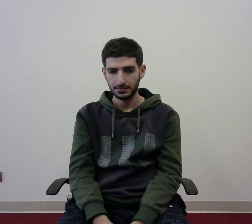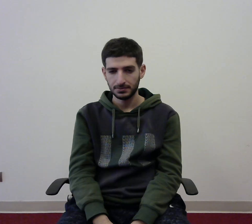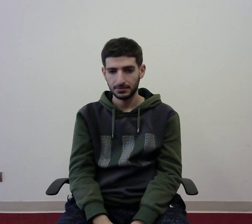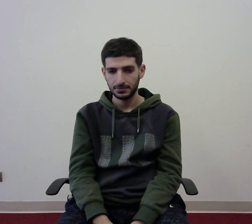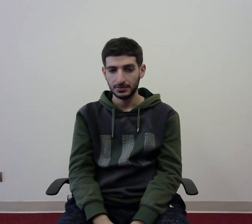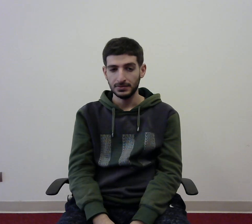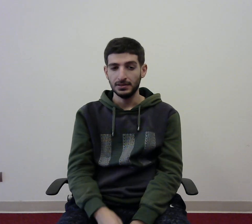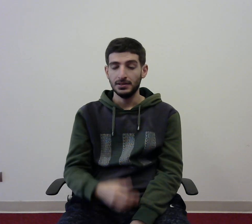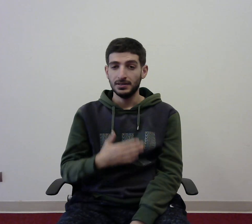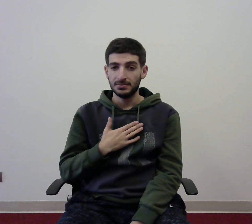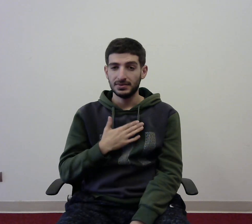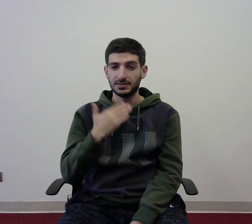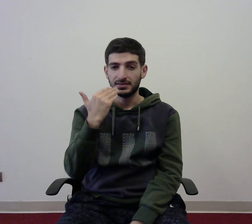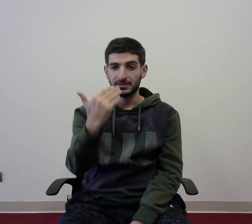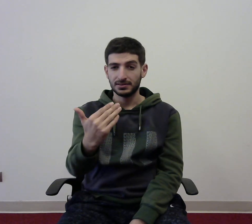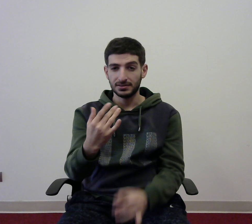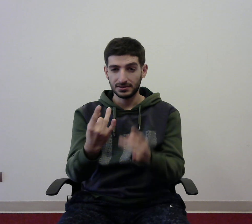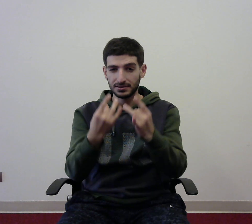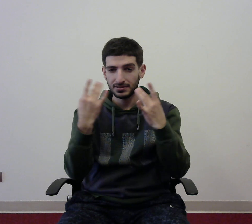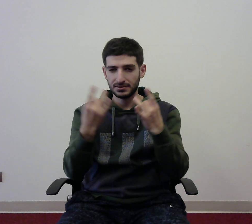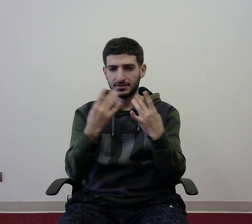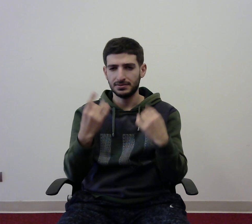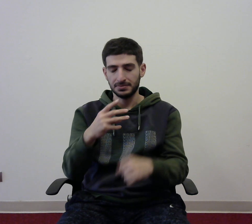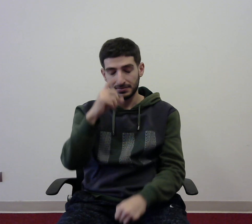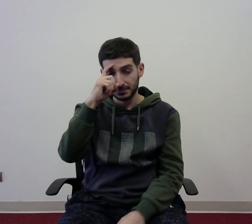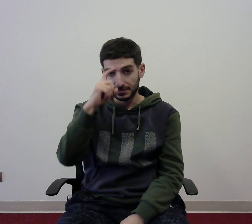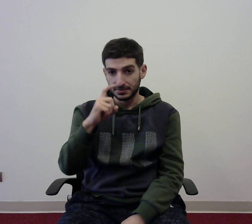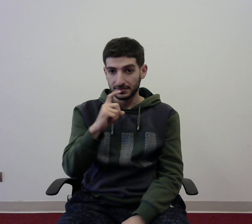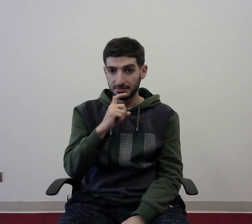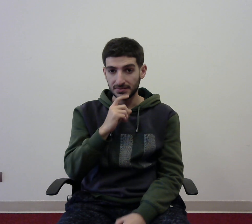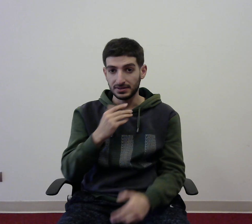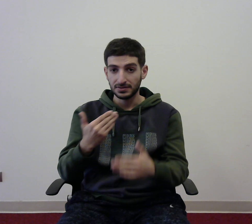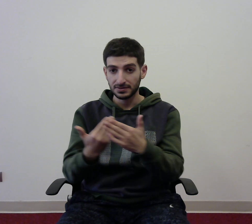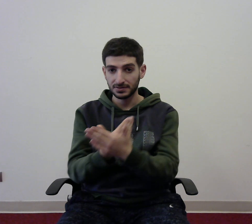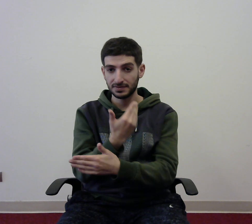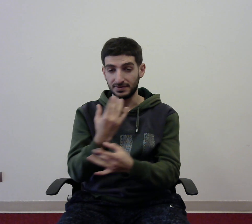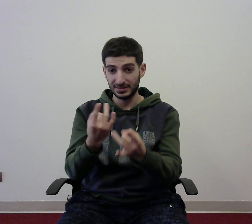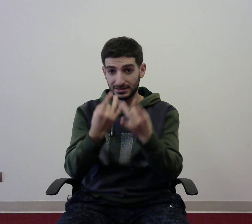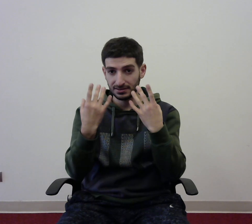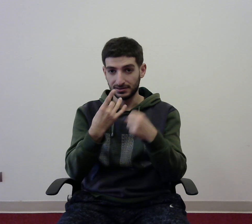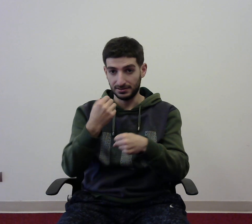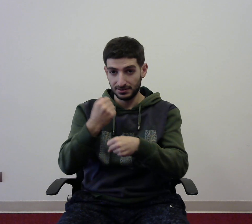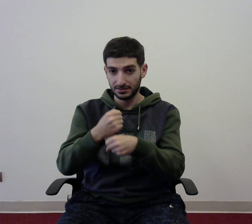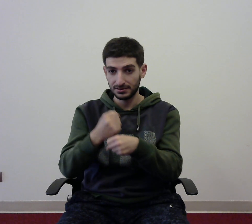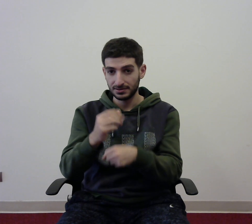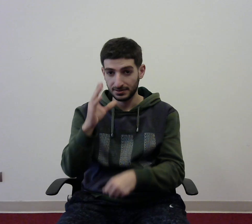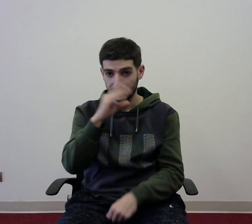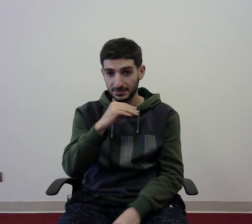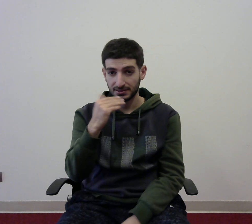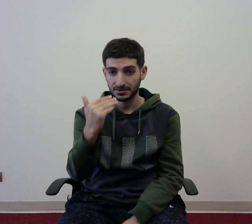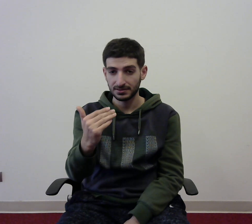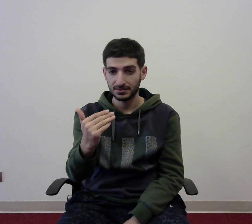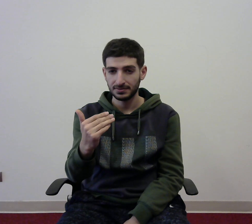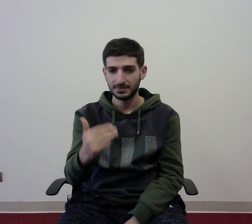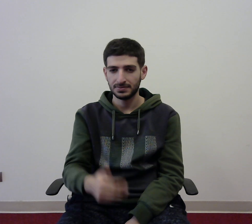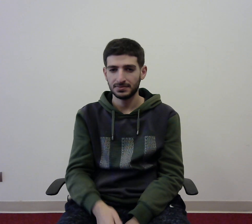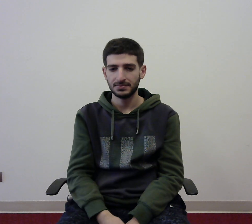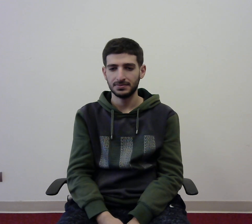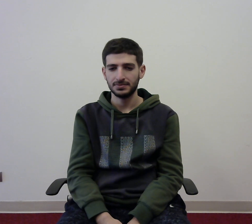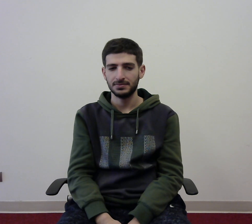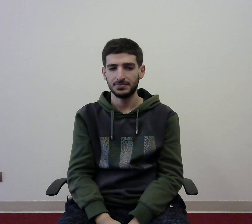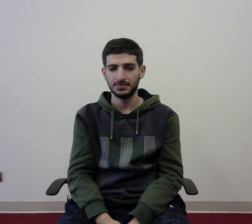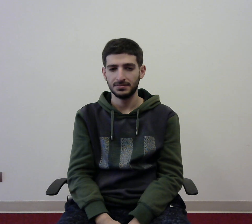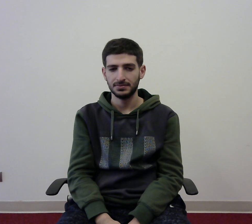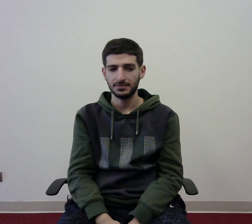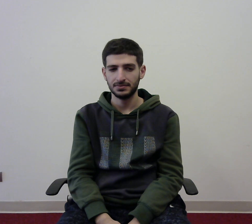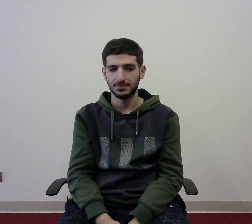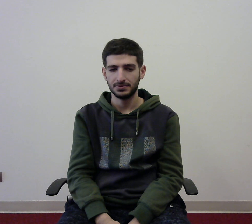Mən sizin dediklərinizi başa düşmədim, yenidən izah edə bilərsinizmi?